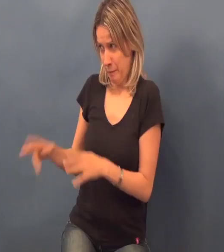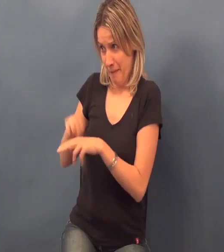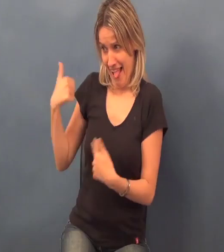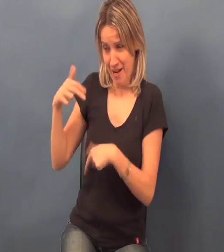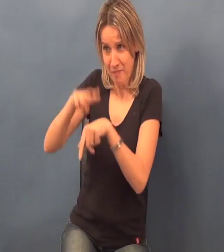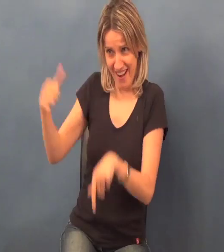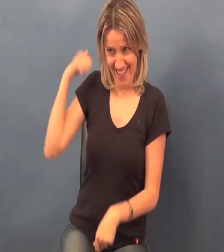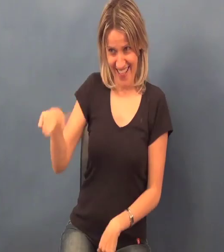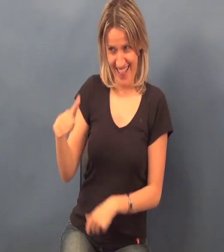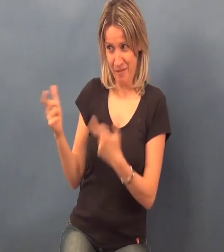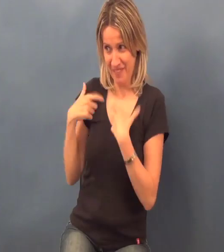Nie chcą być złapani przez policję.